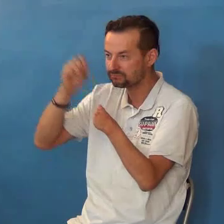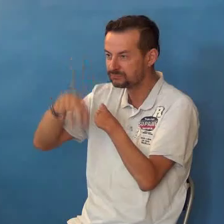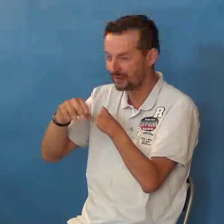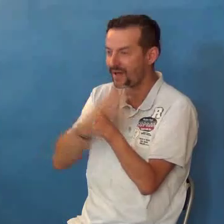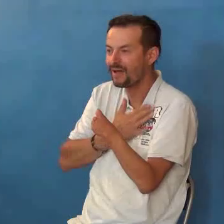Chłopak bardzo ją lubi.